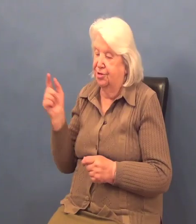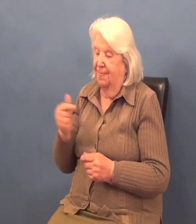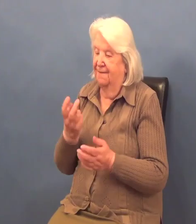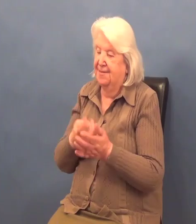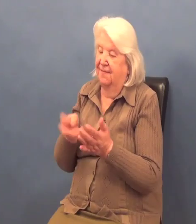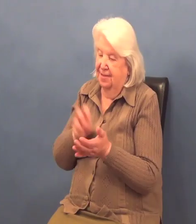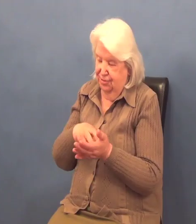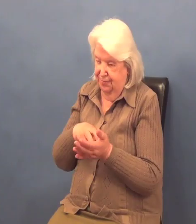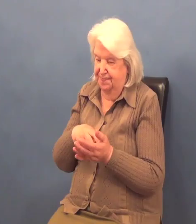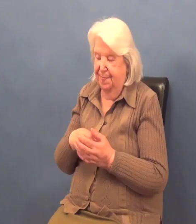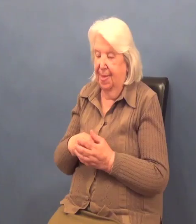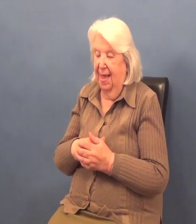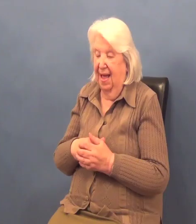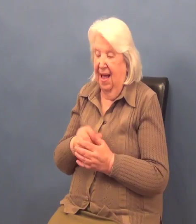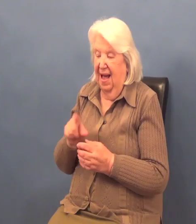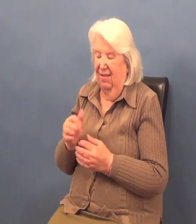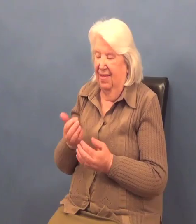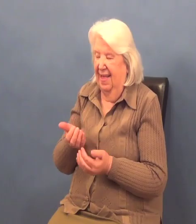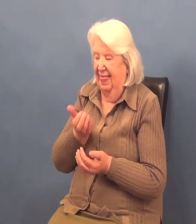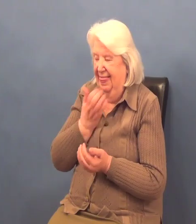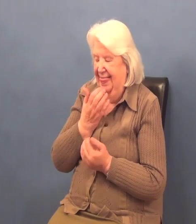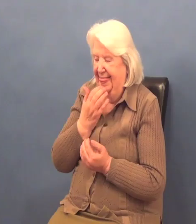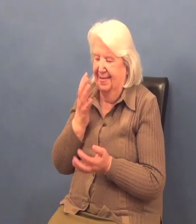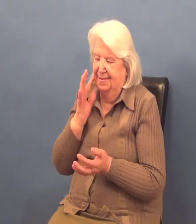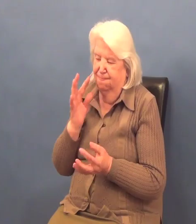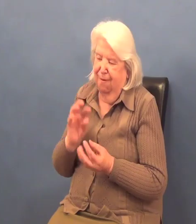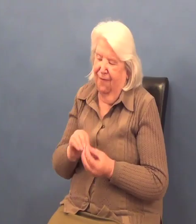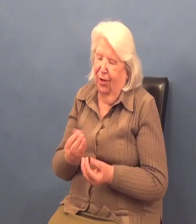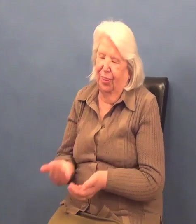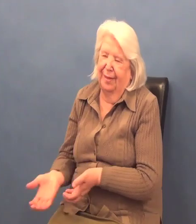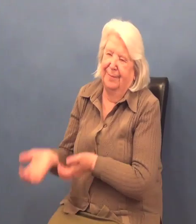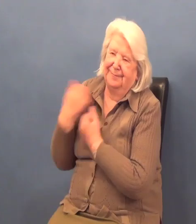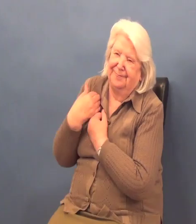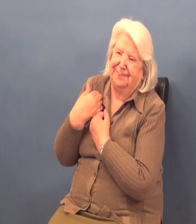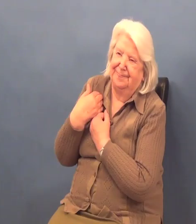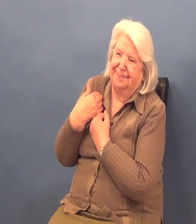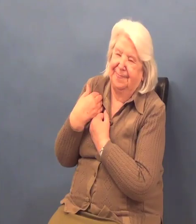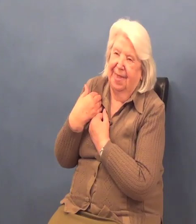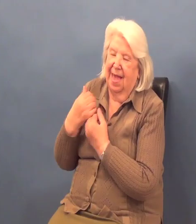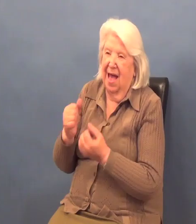Musi wstać, ale mu się nie chce i z powrotem przykrywa się kołdrą.